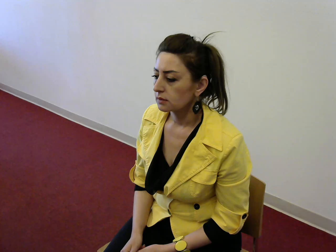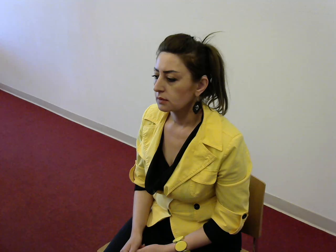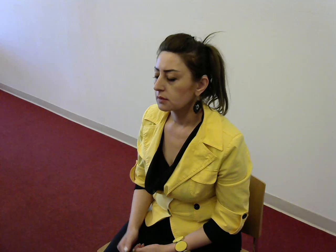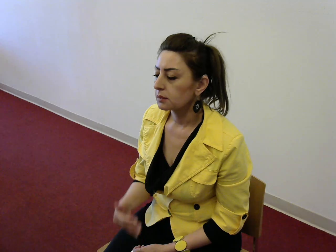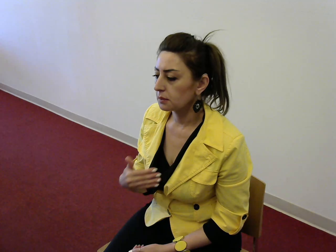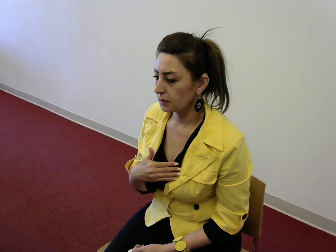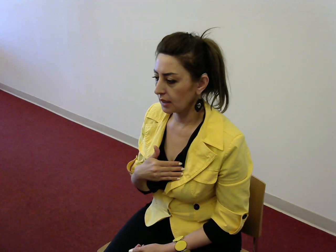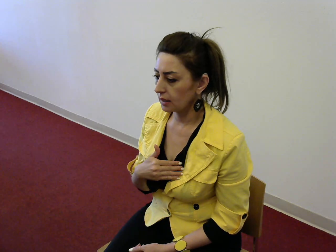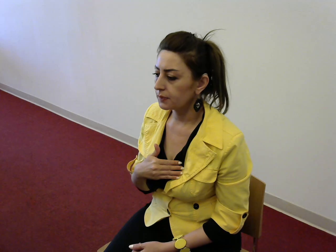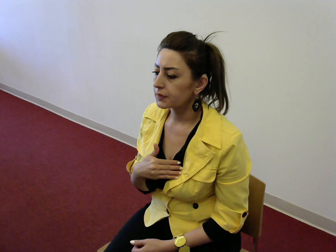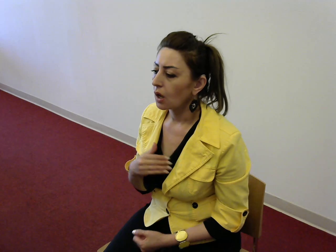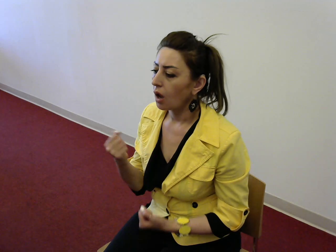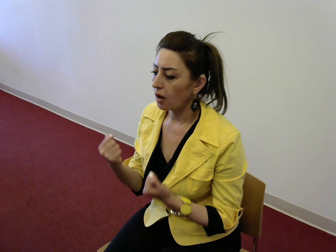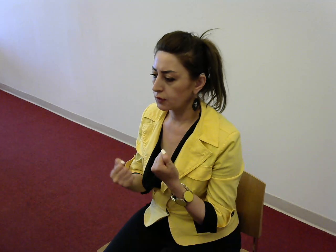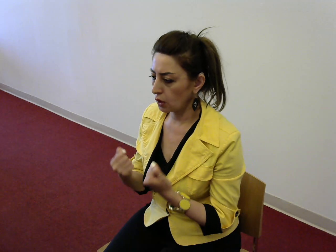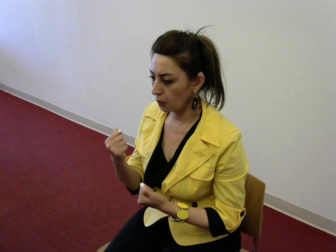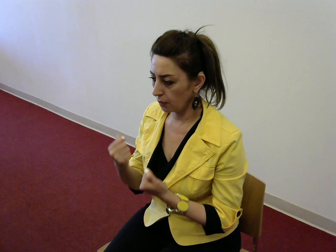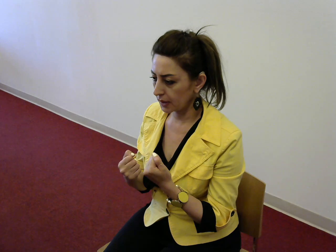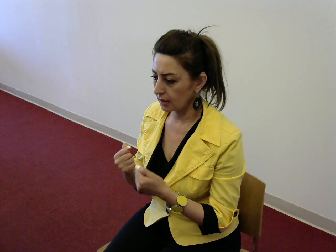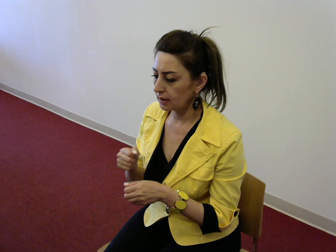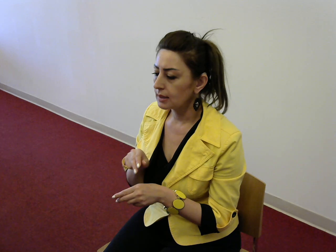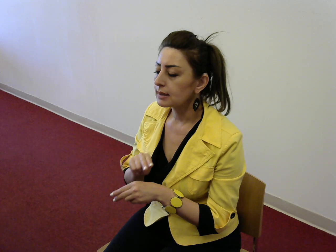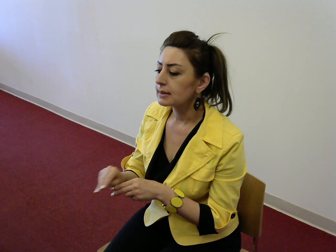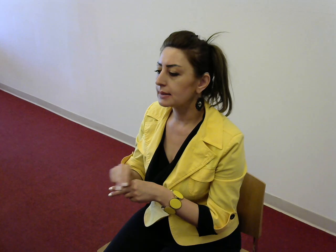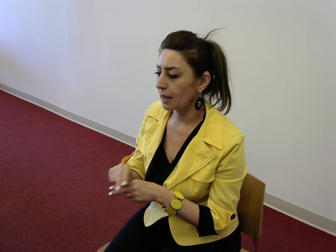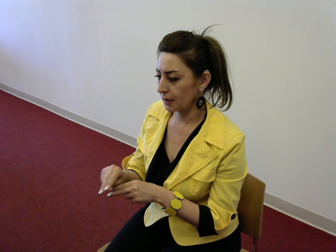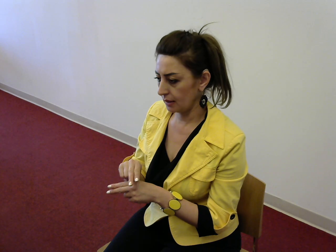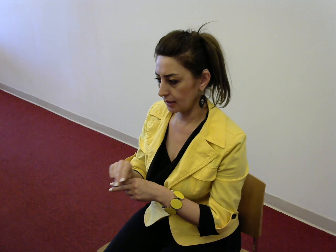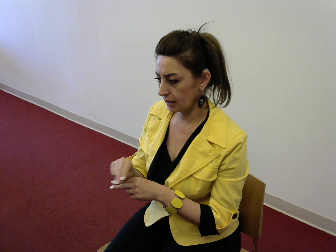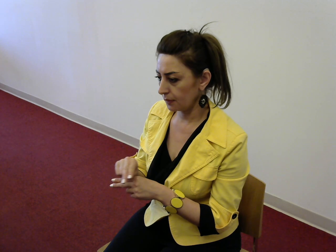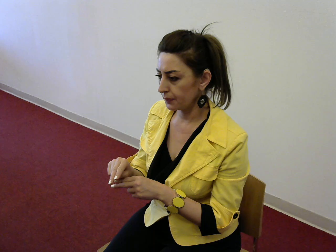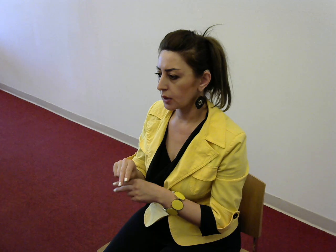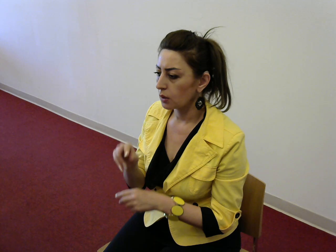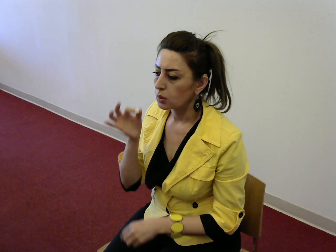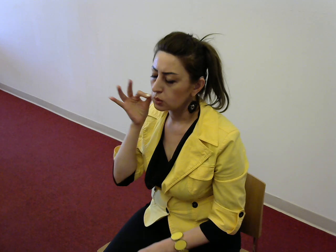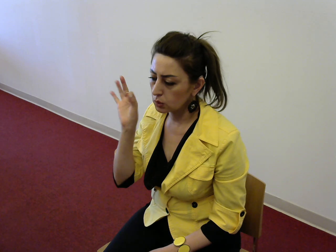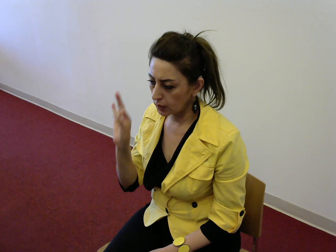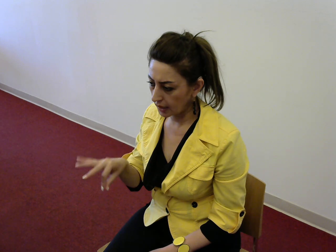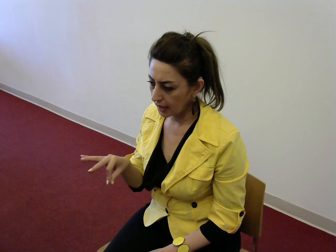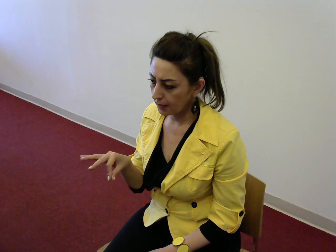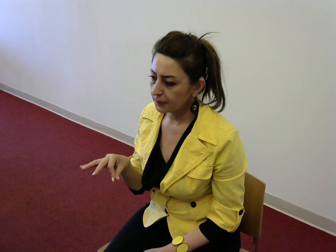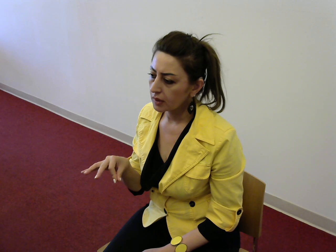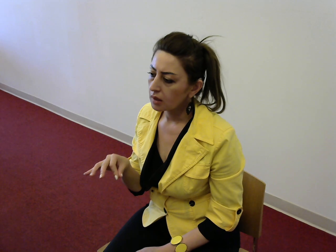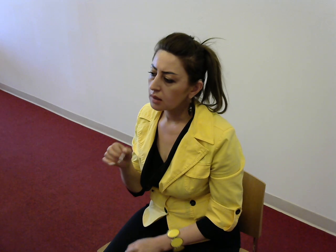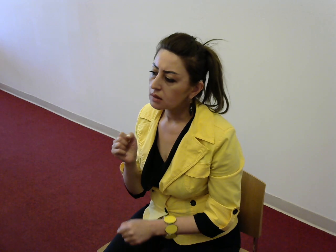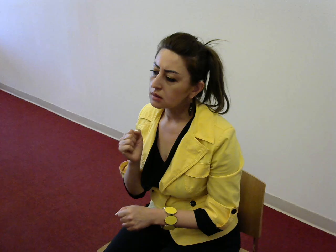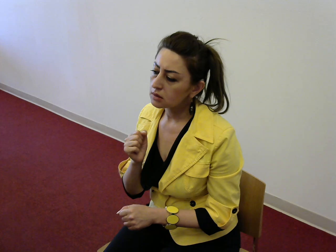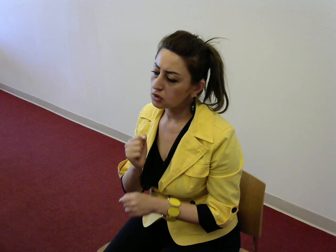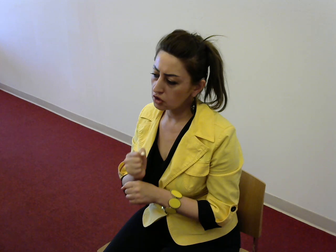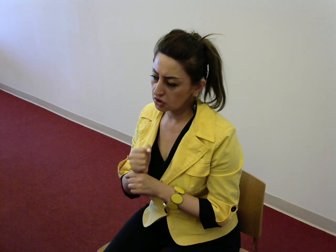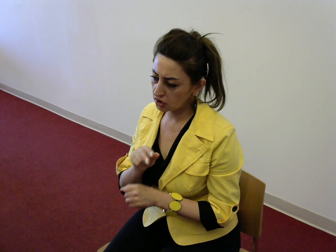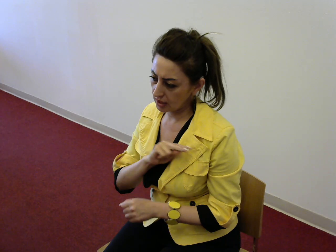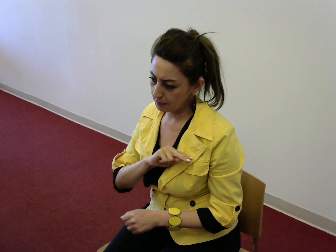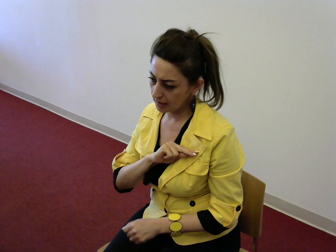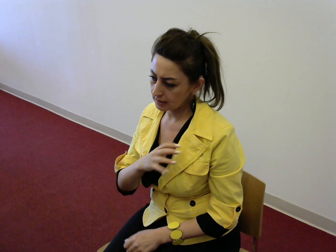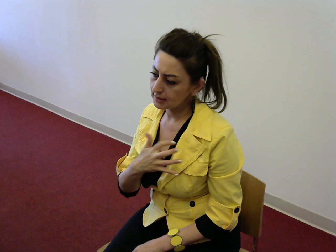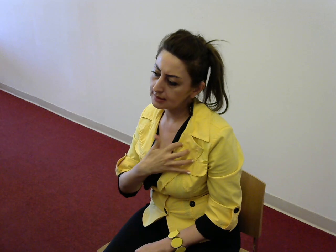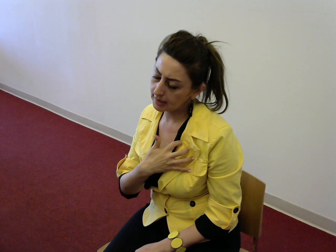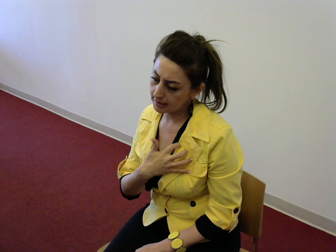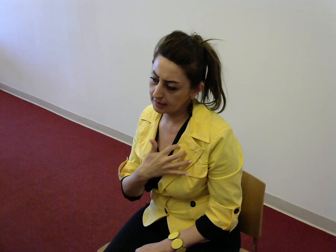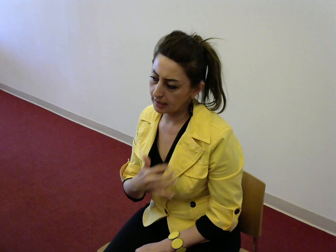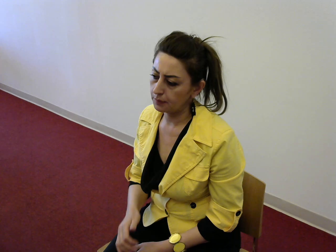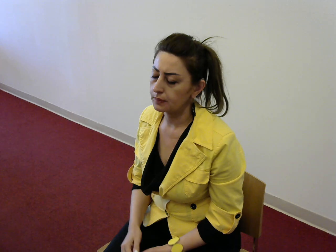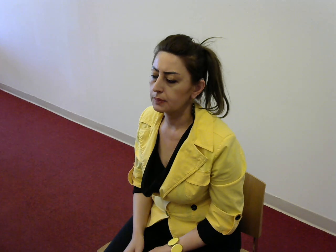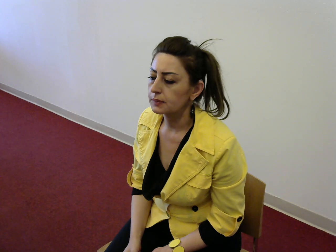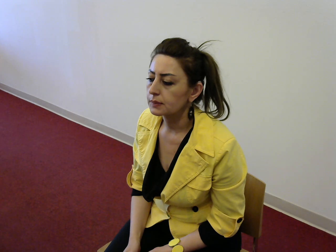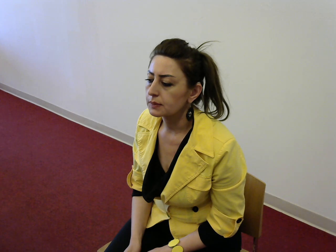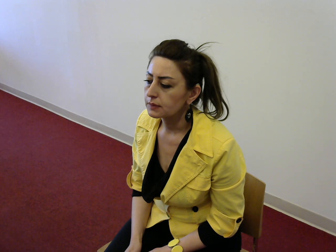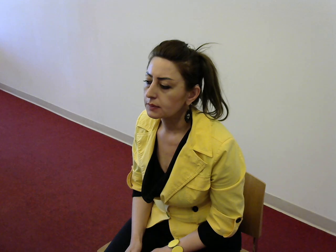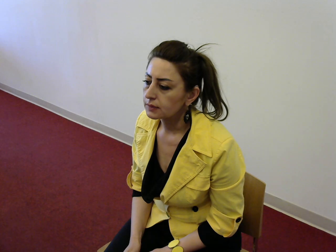Mən avtomobil təmiri üzrə təcrübə keçmək istəyirəm